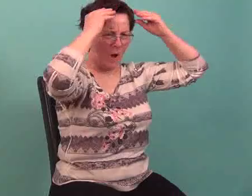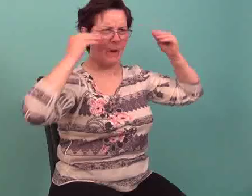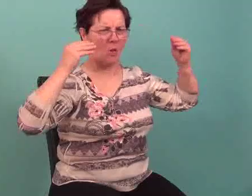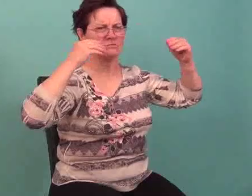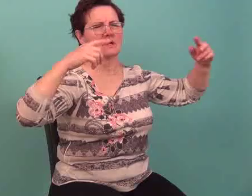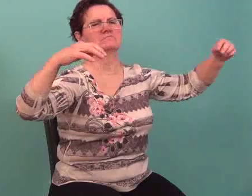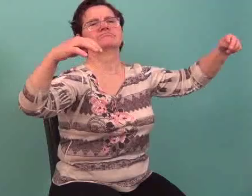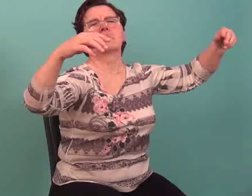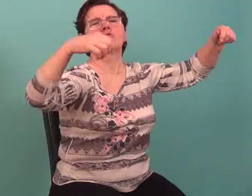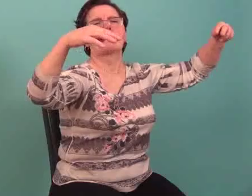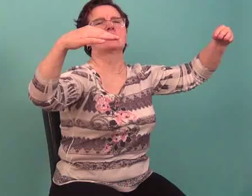Minęli się jadąc rowerami.